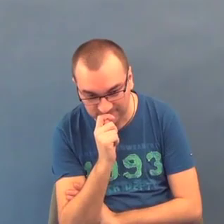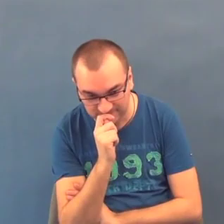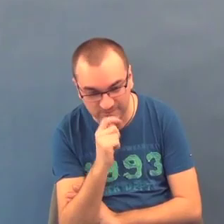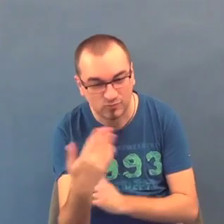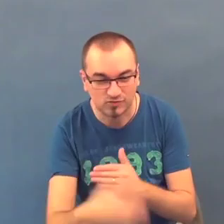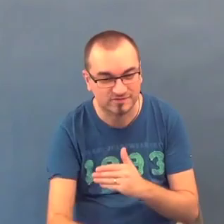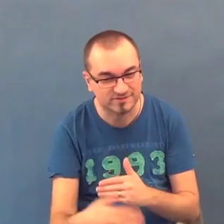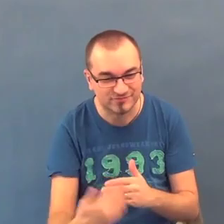Koniec, koniec.